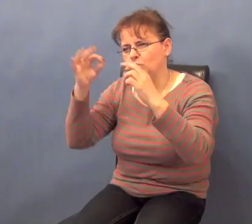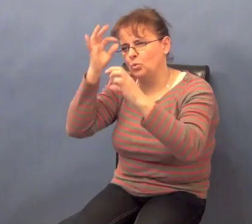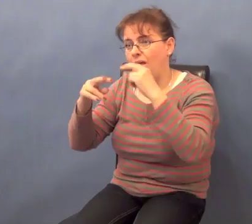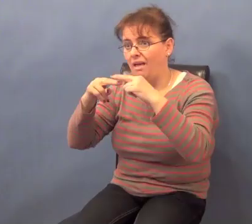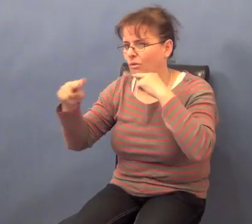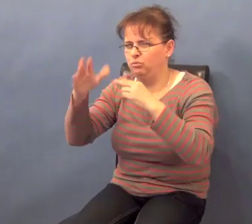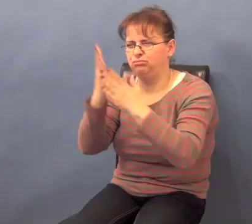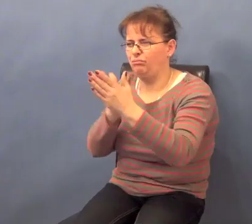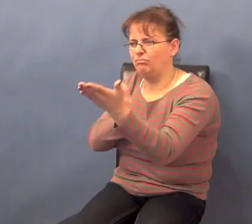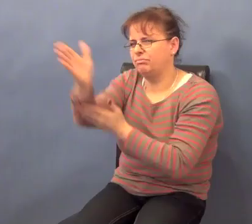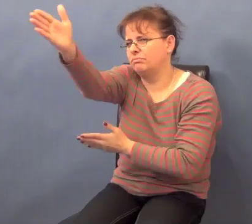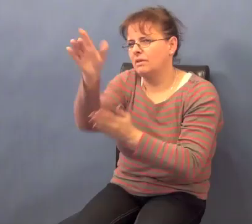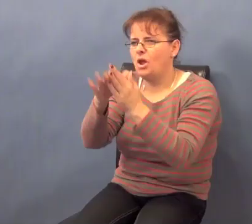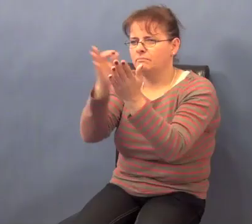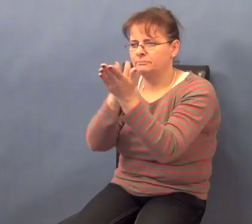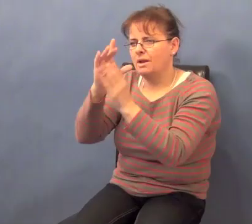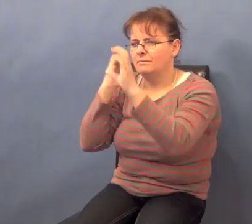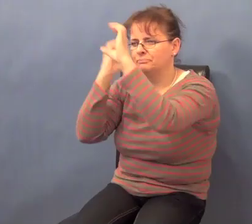Musi być dokładnie ustawione, bo inaczej wykolei się i trafi do twojego domu.